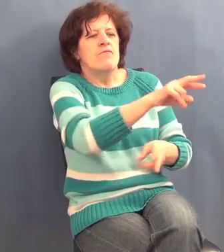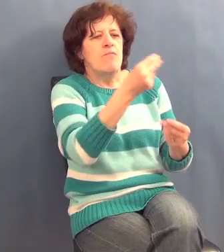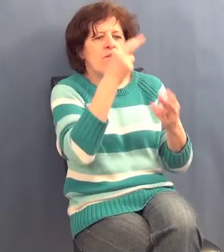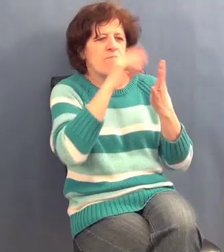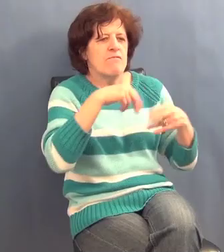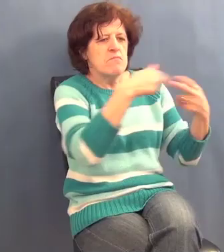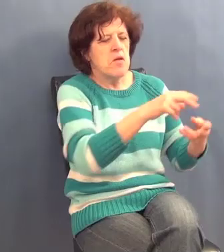Pieniądze zwrócił.